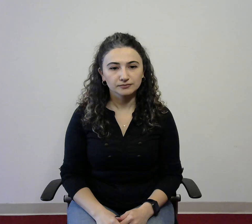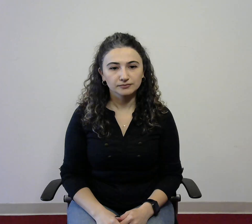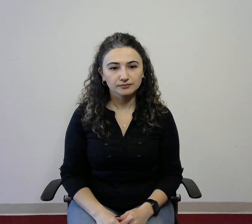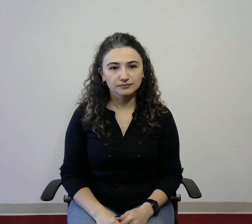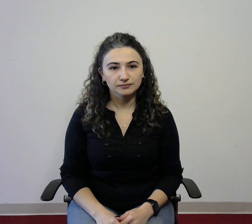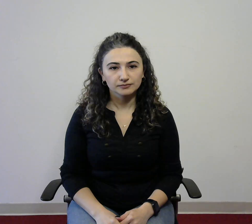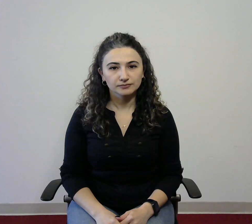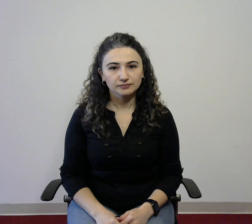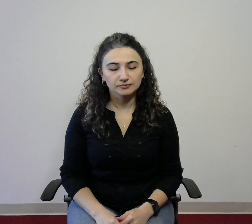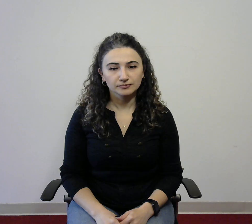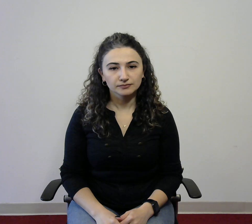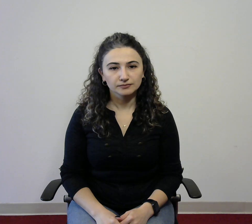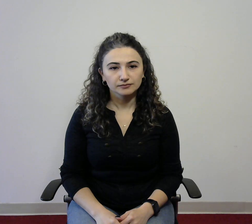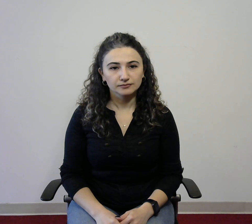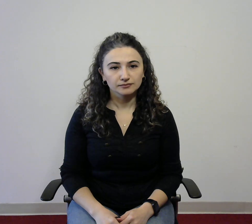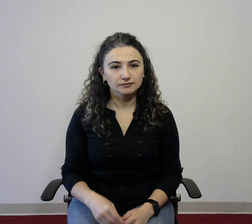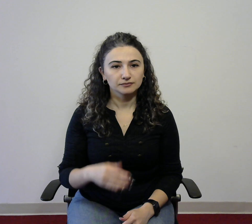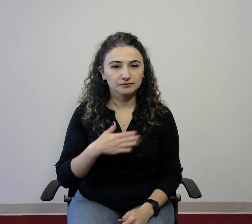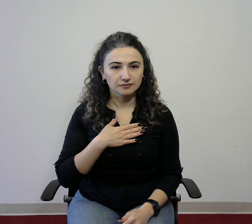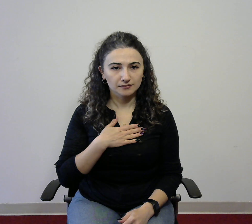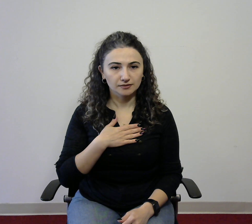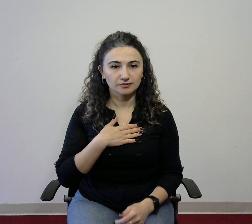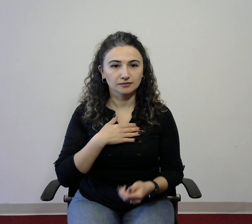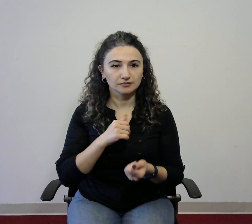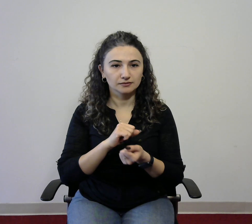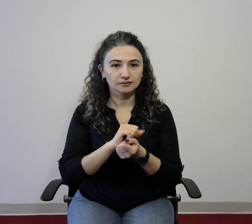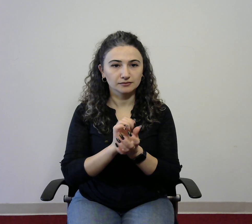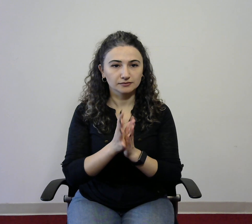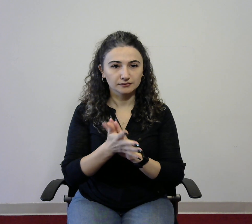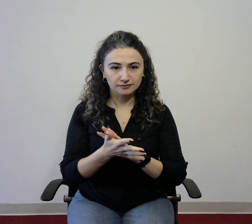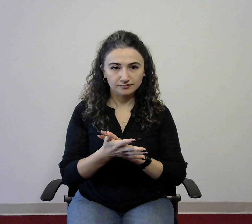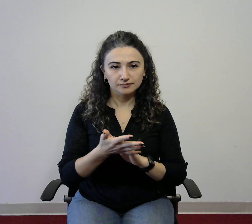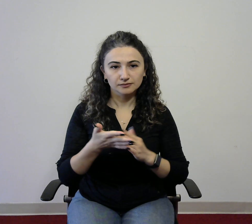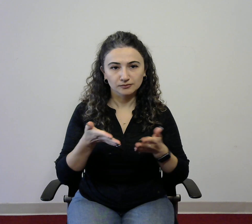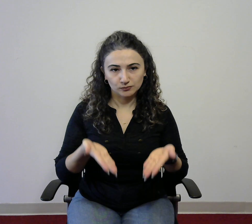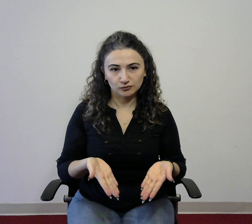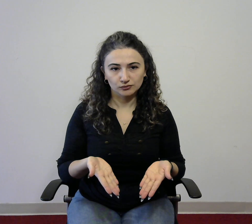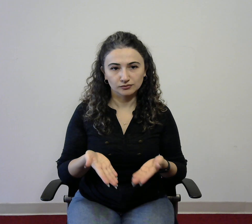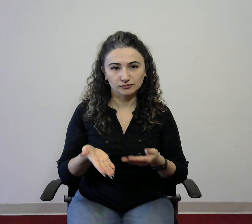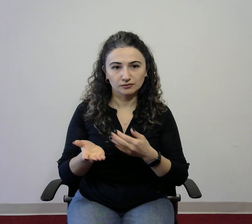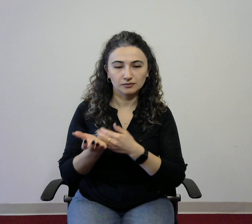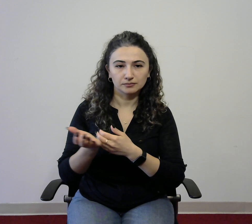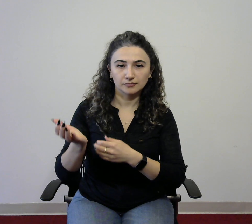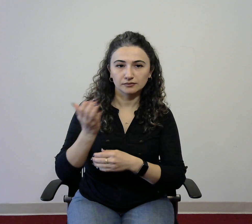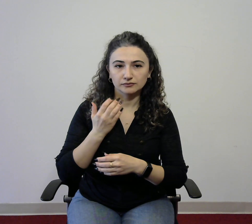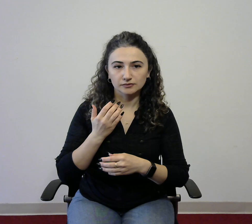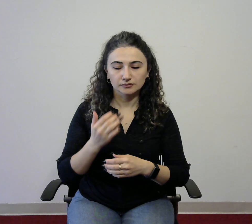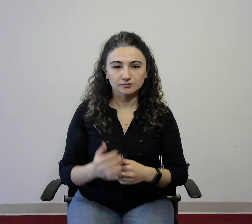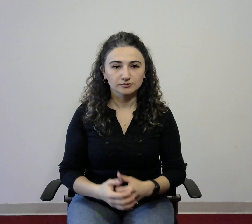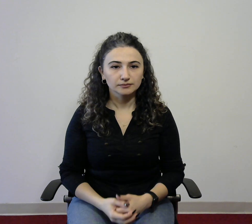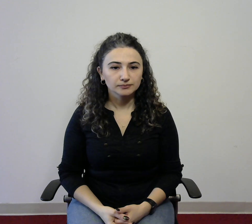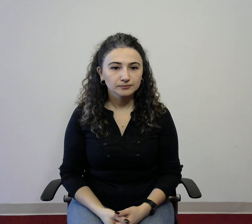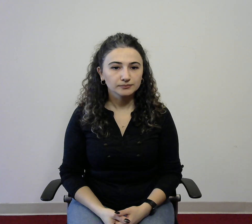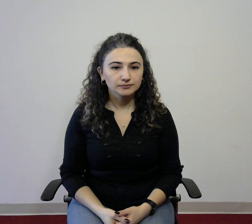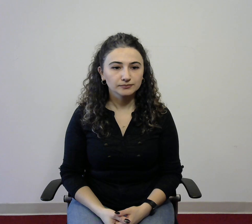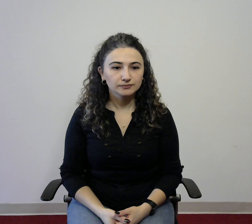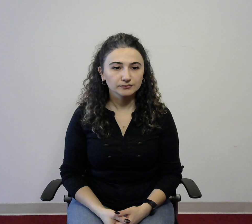Məni ASAN Xidmətdən bura göndəriblər